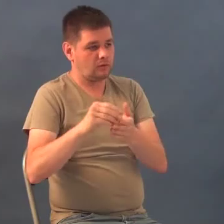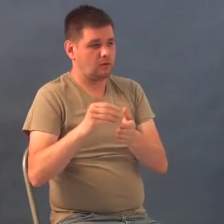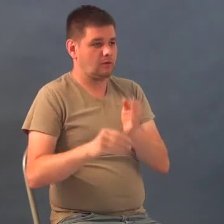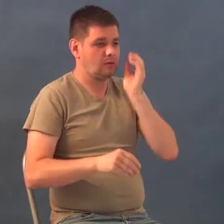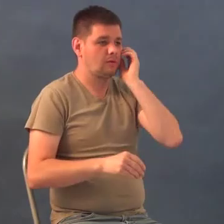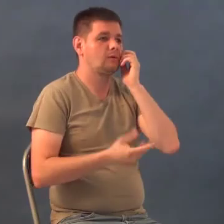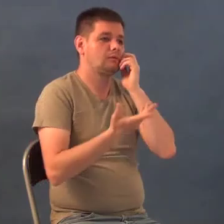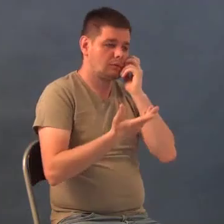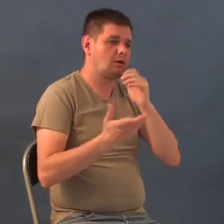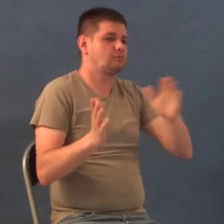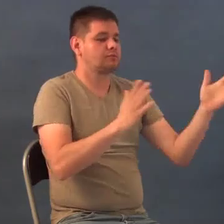W sobotę i niedzielę mam wolne.